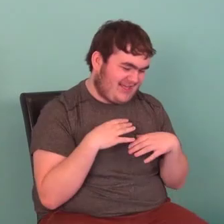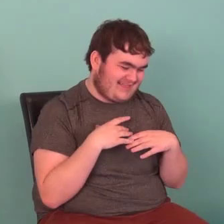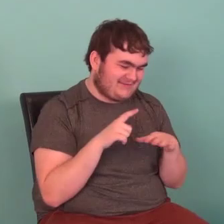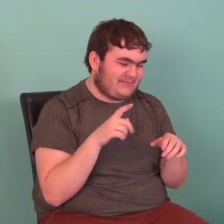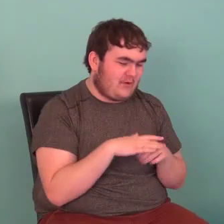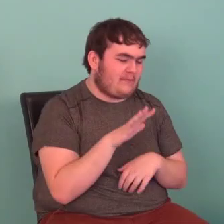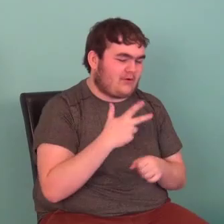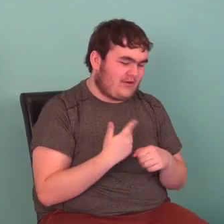Kończę o piątej trzydzieści.